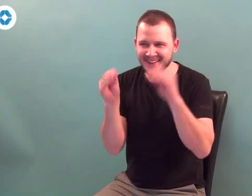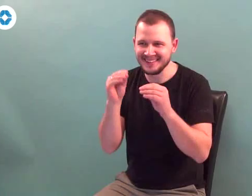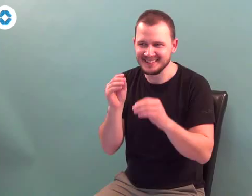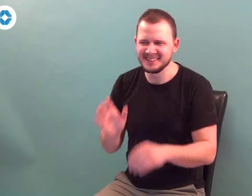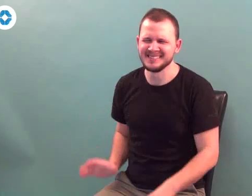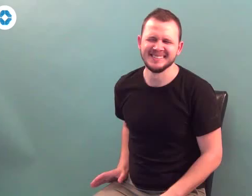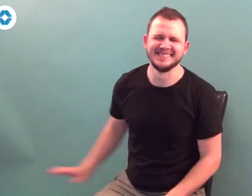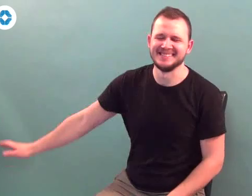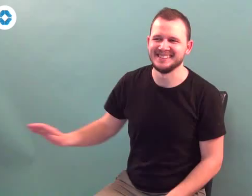Chaplin odpycha chłopca nogą.